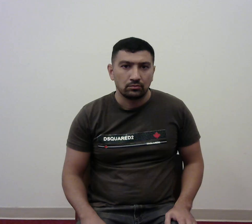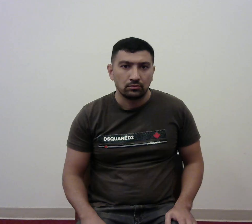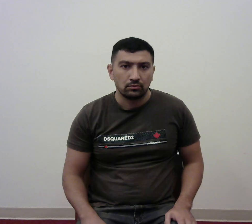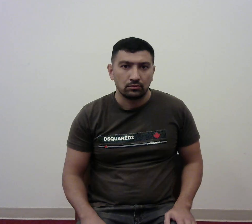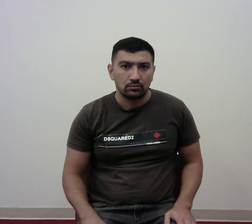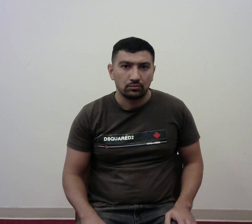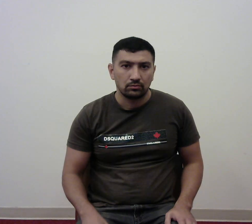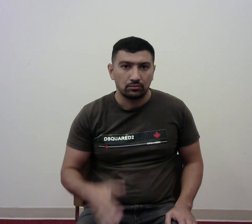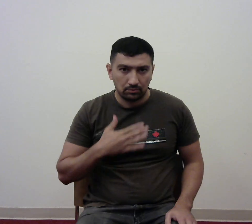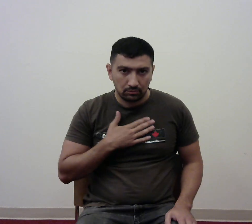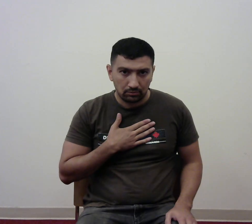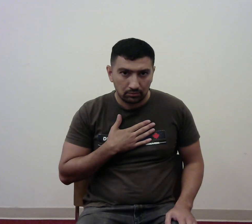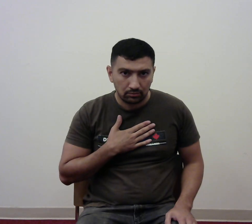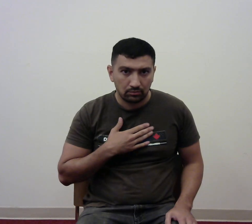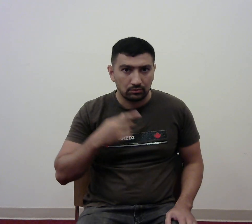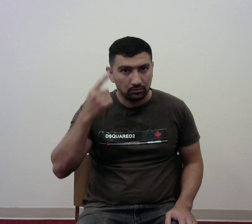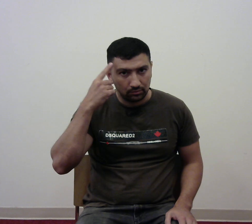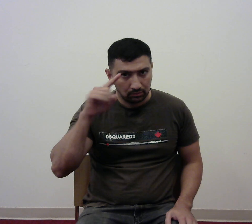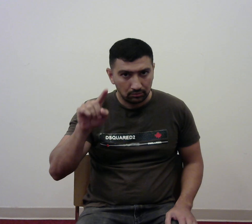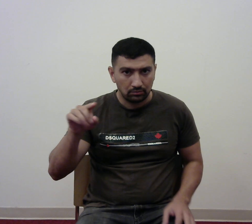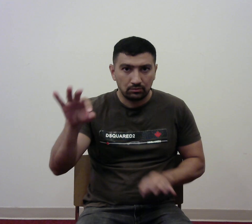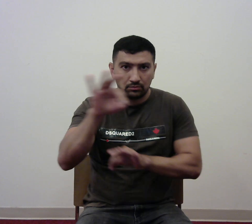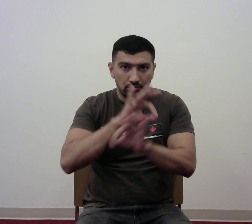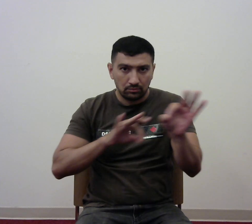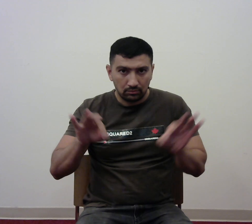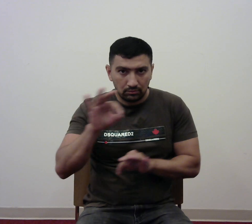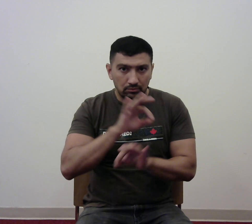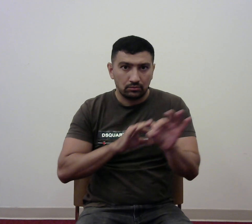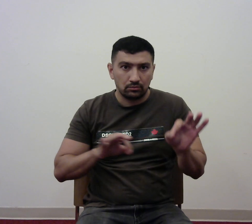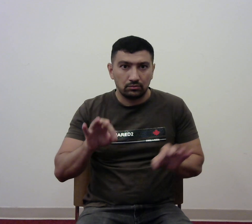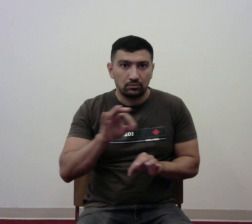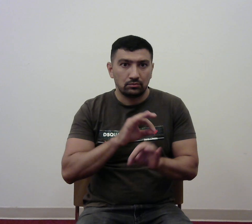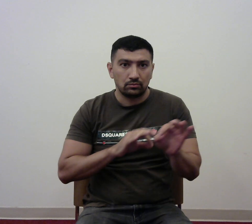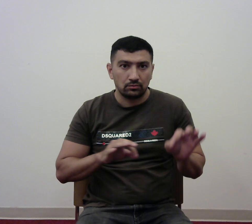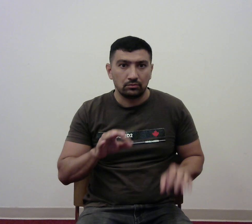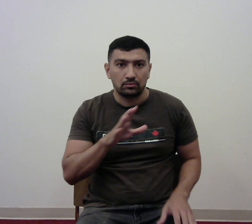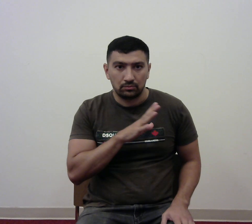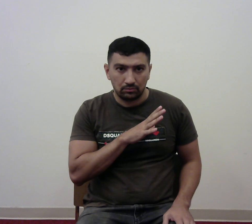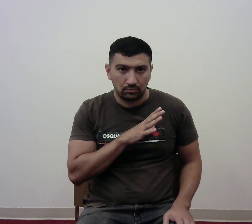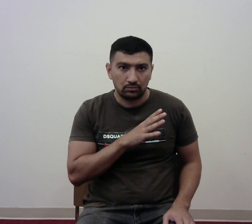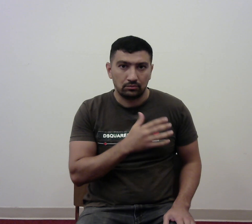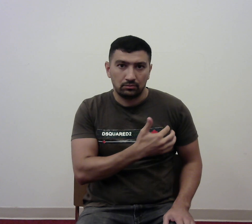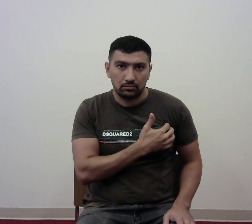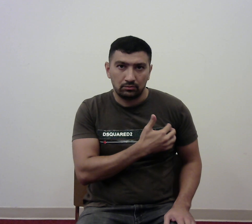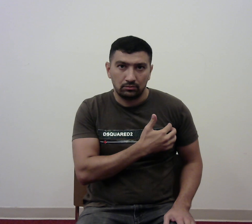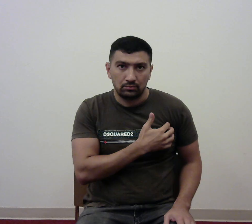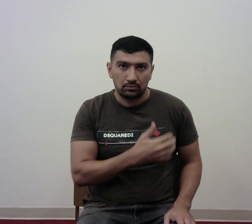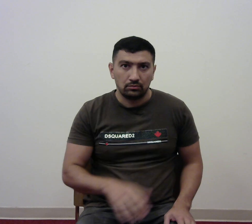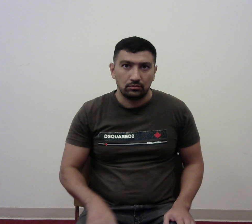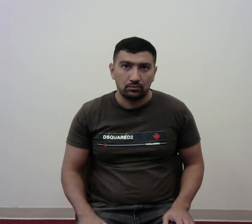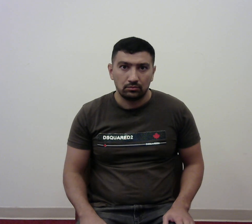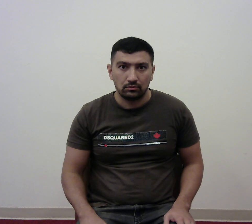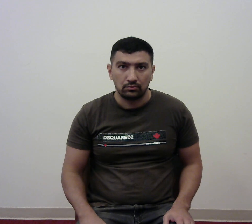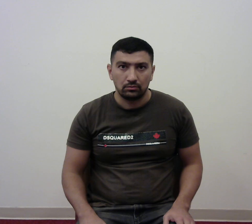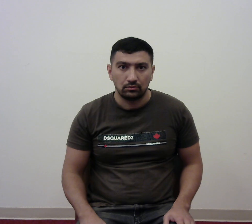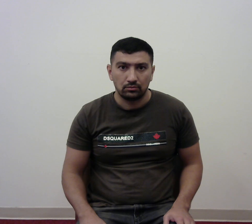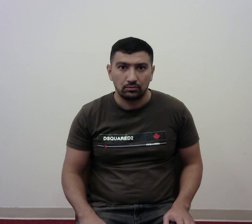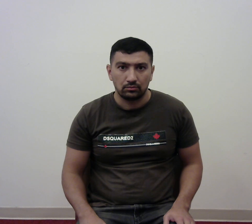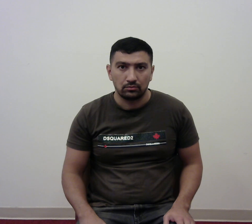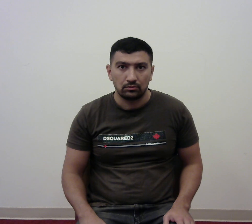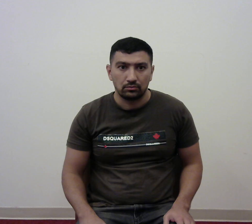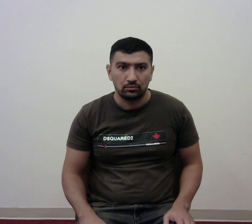Mən dizayner olmaq istəyirəm